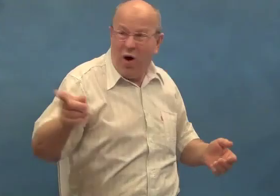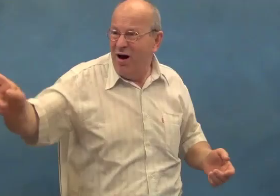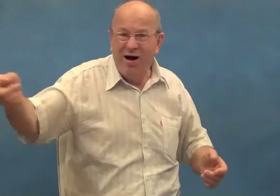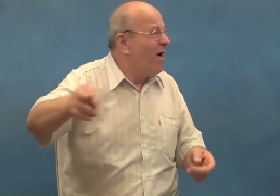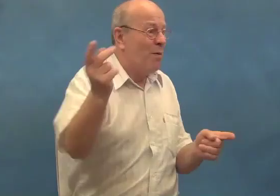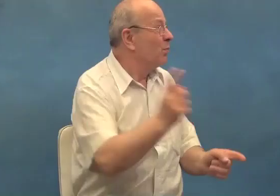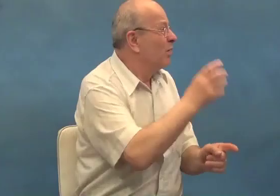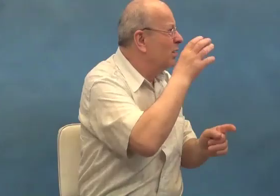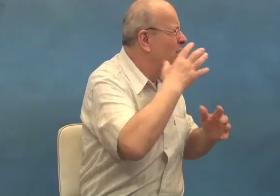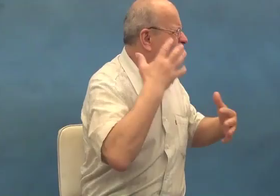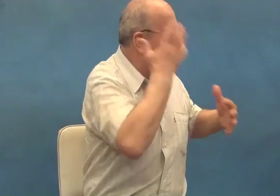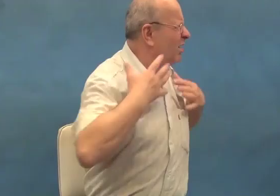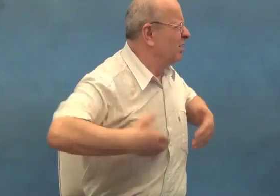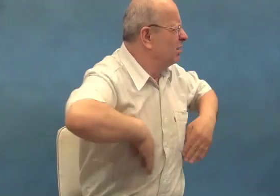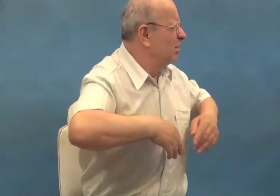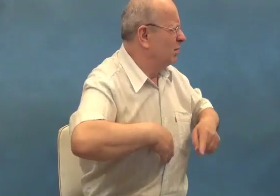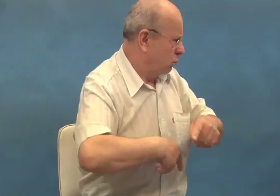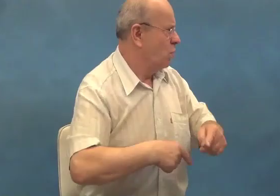Ta, co była, miała czarną bluzę.